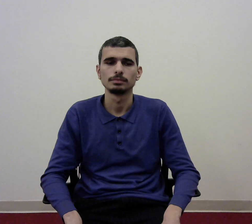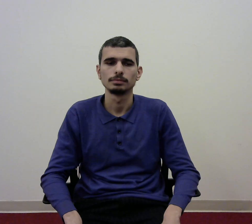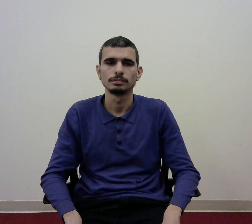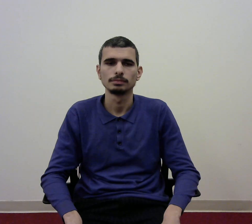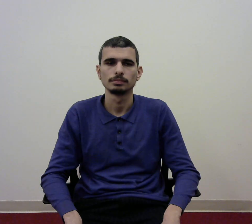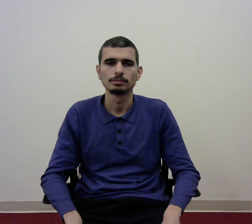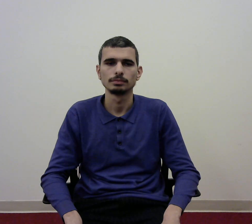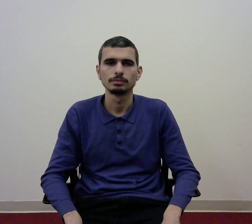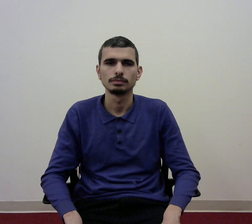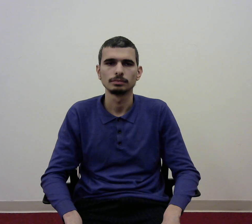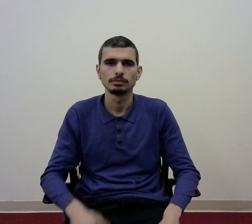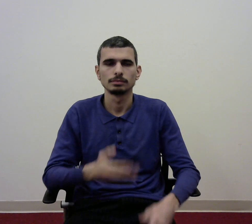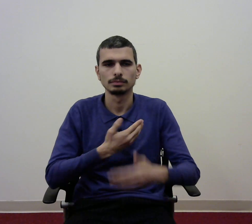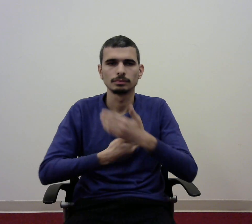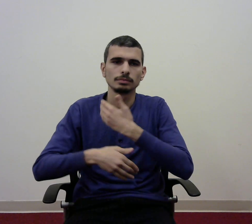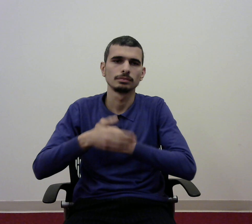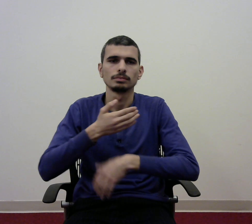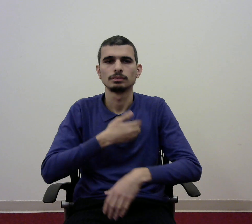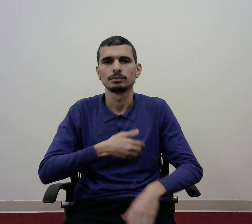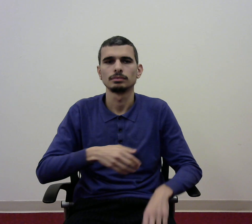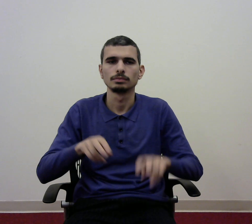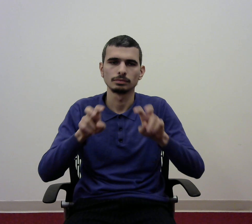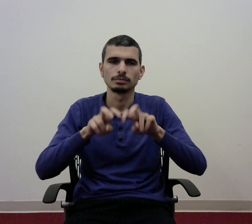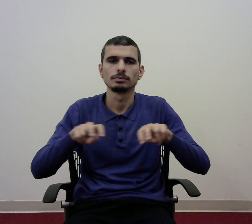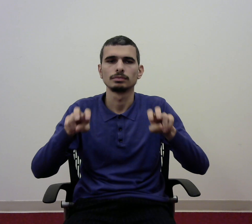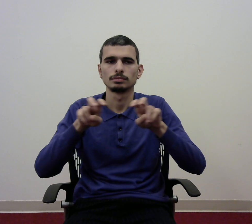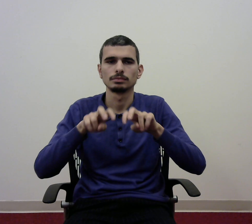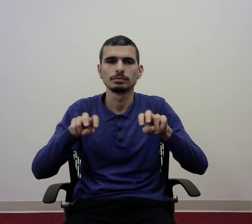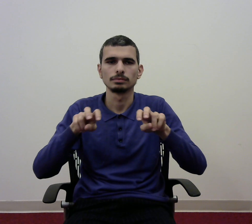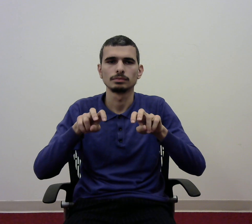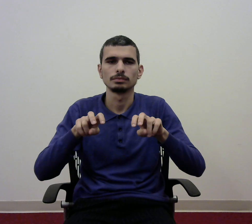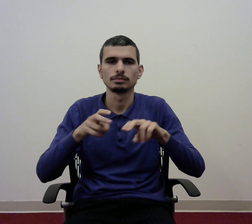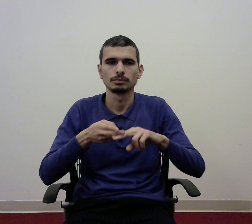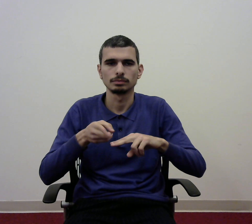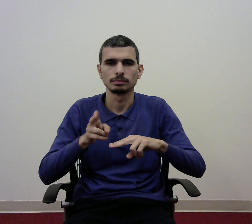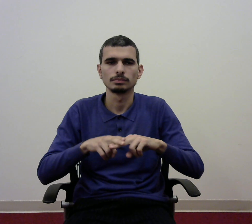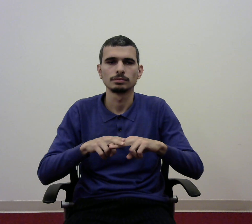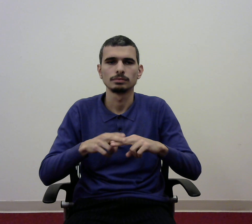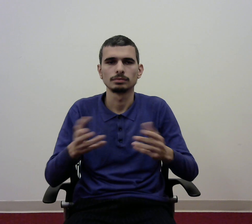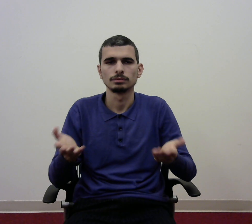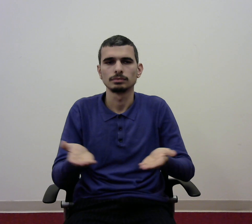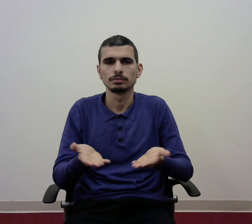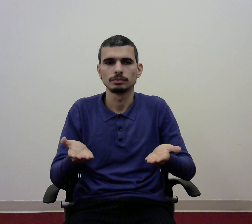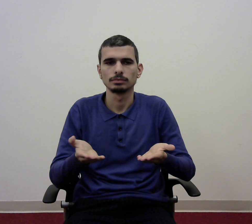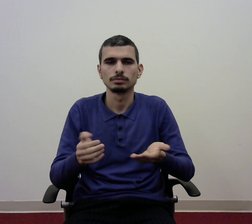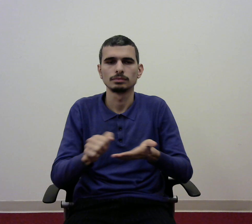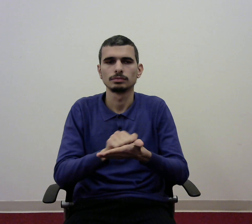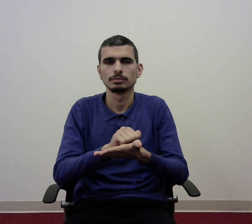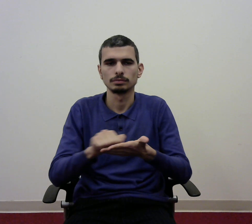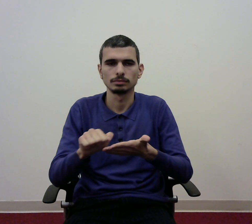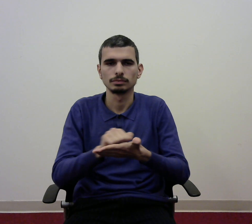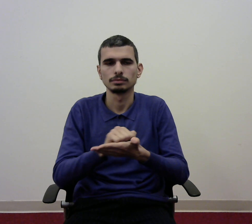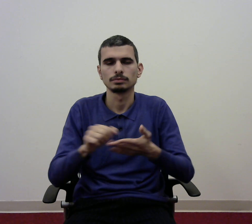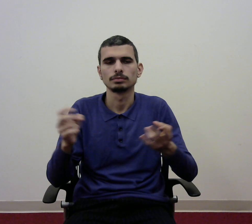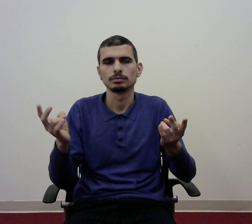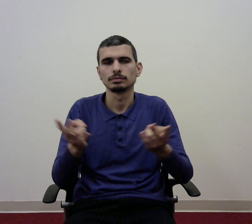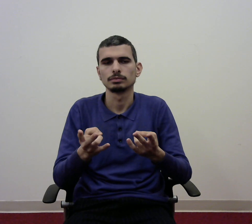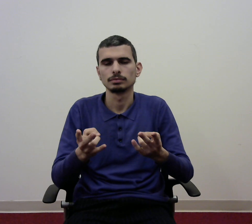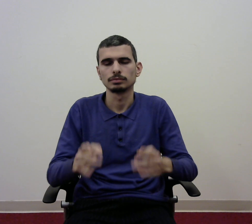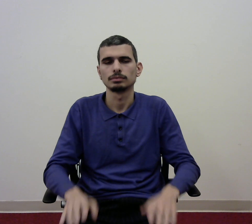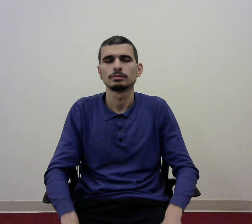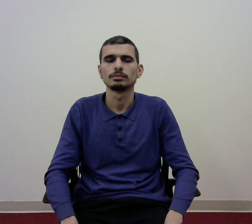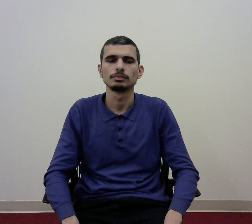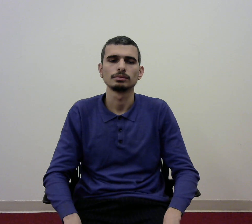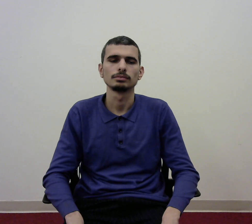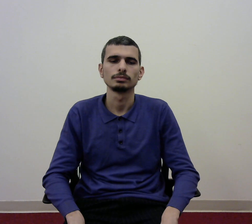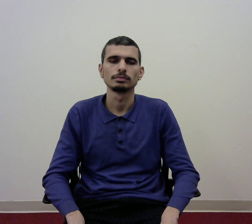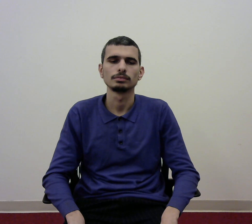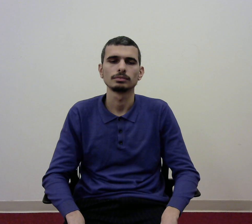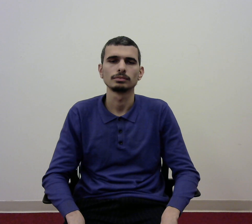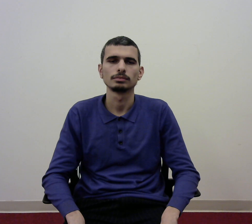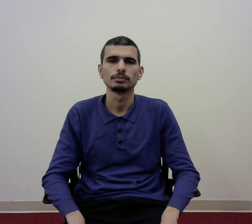Əlilliyin müəyyən edilməsi üçün hansı sənədlər lazımdır